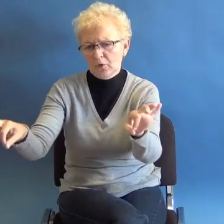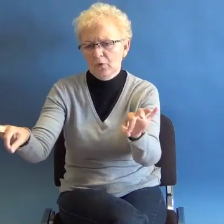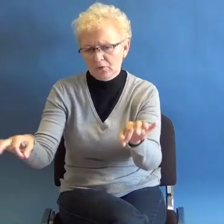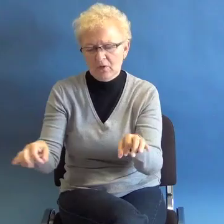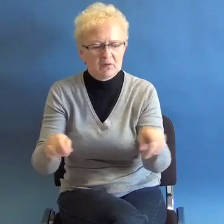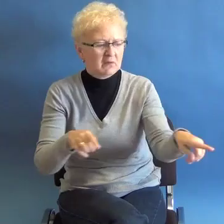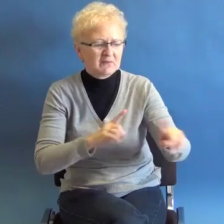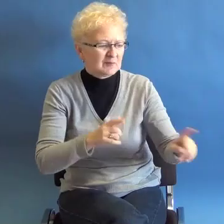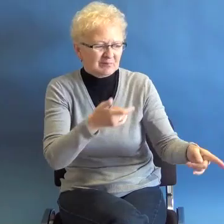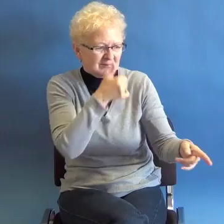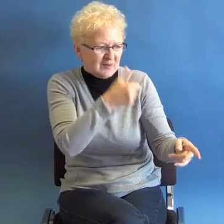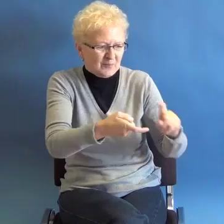Tu nie wolno, bo nie ma możliwości podłączenia.